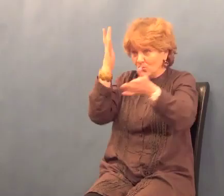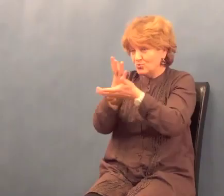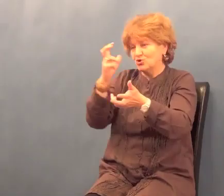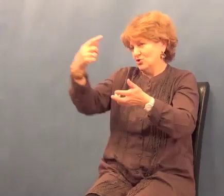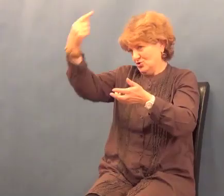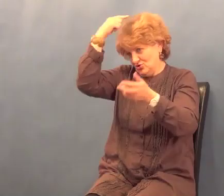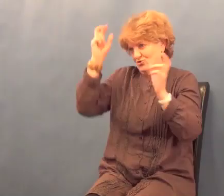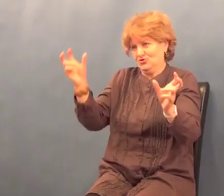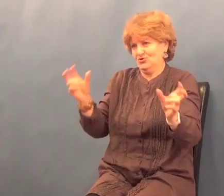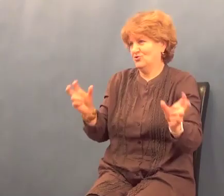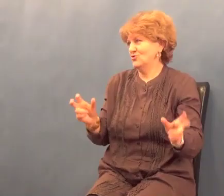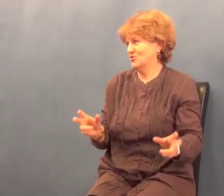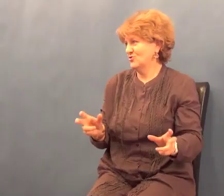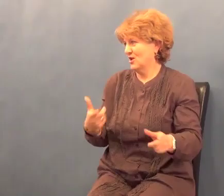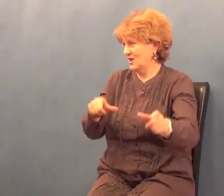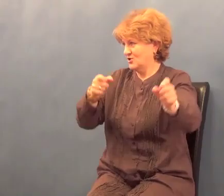Celuje, ale nie wiem, czy już trafił w owoc, czy nie strzelił.